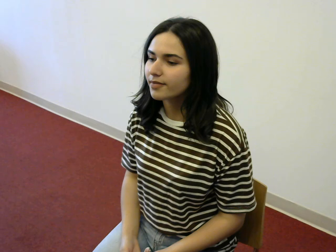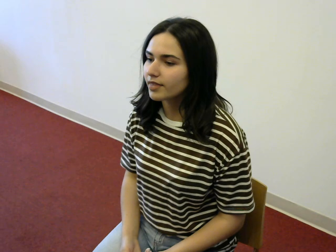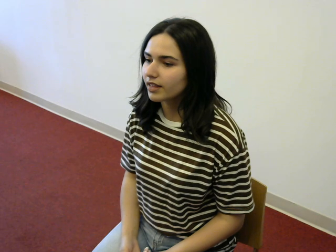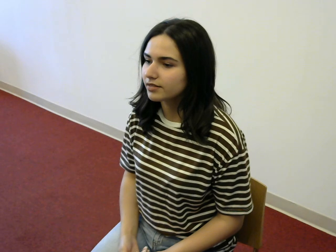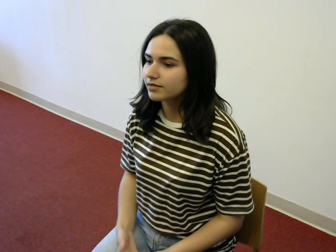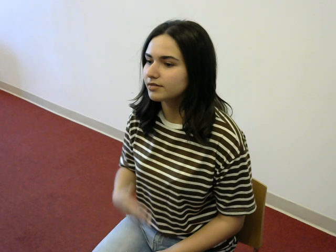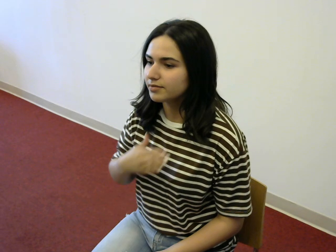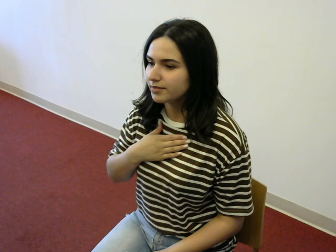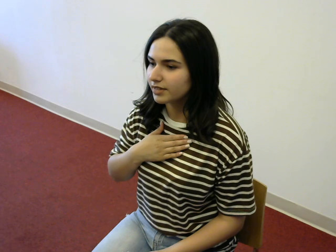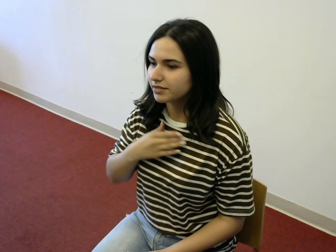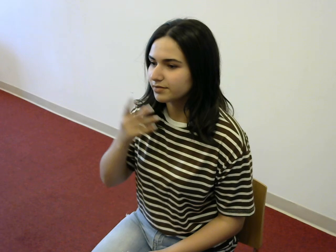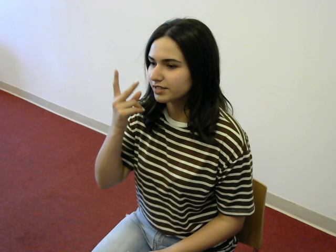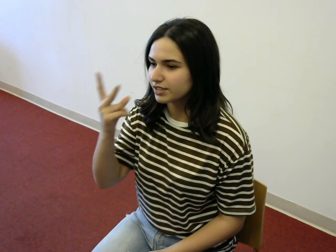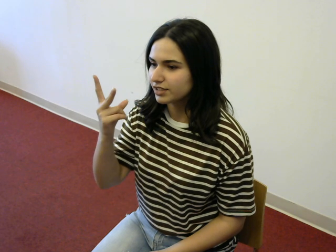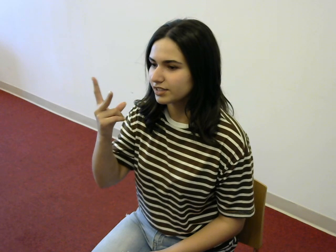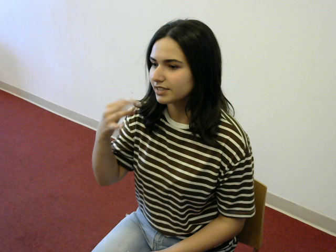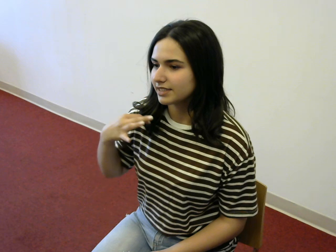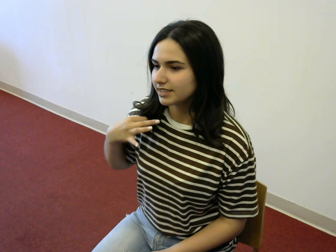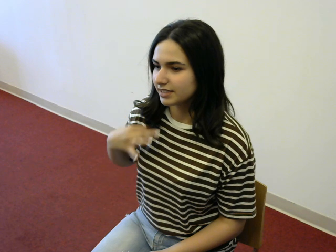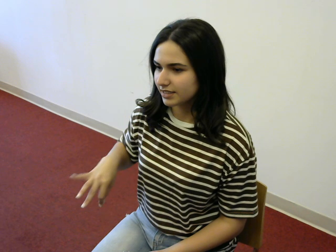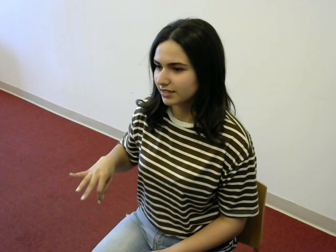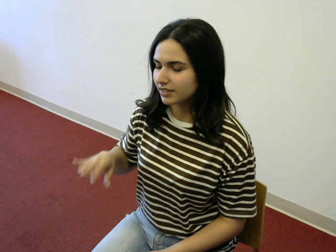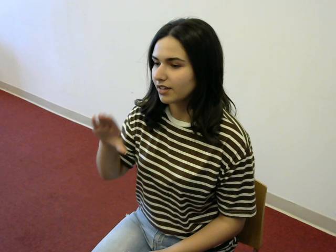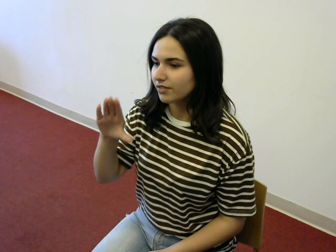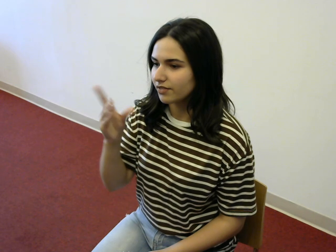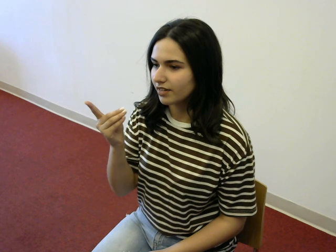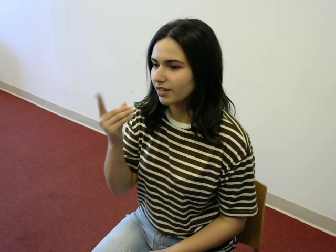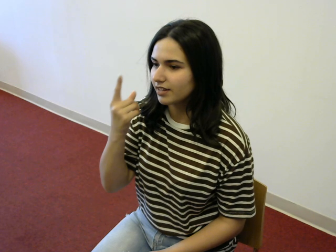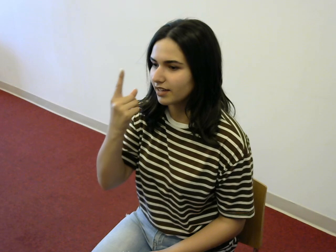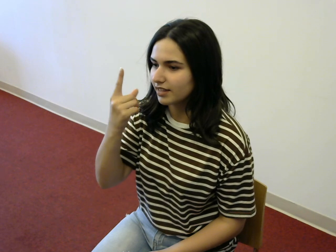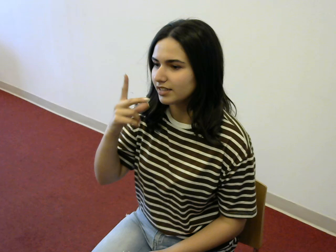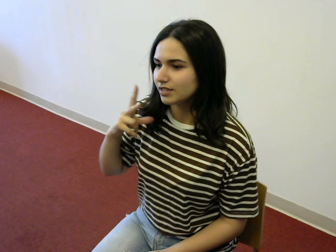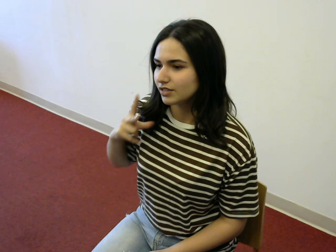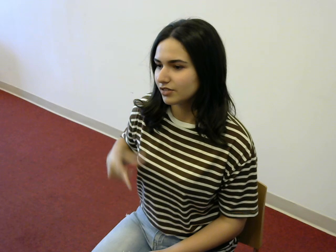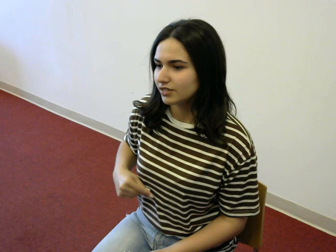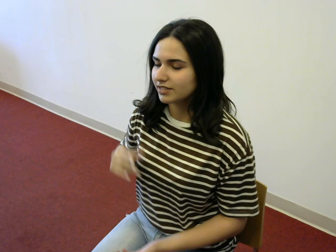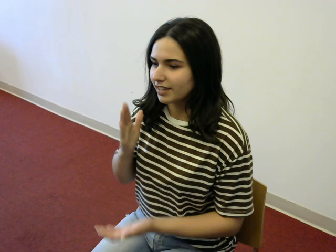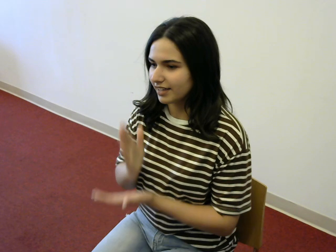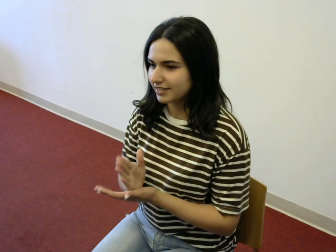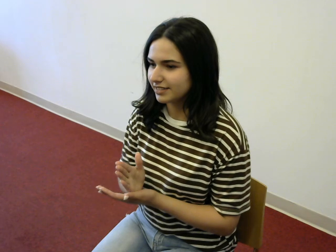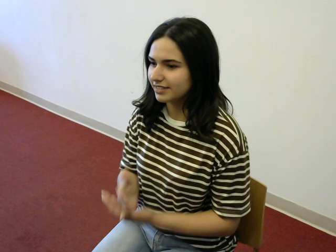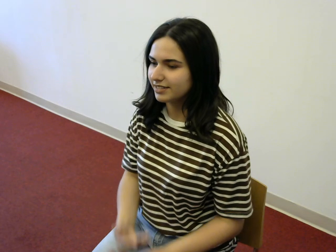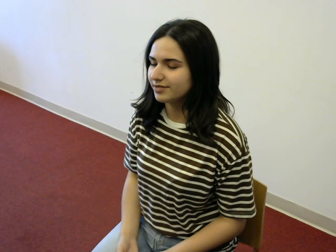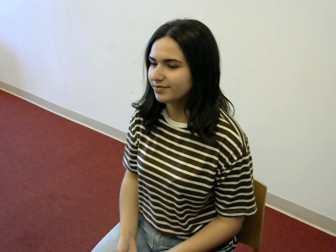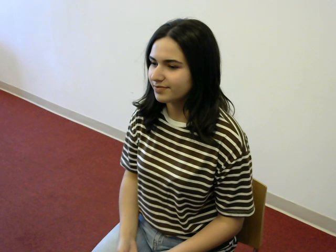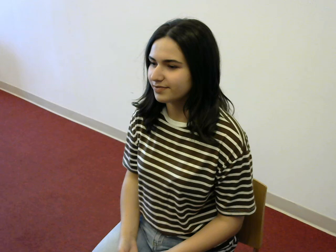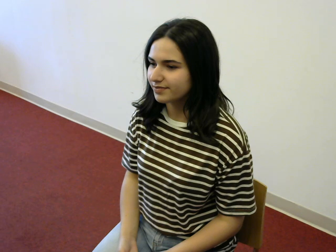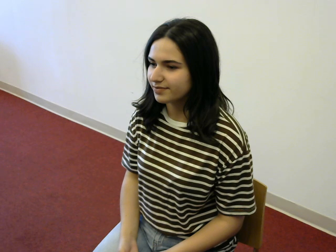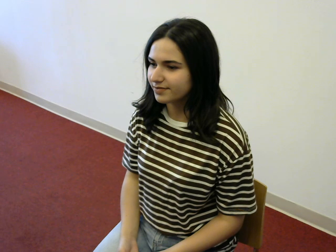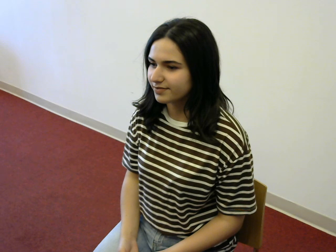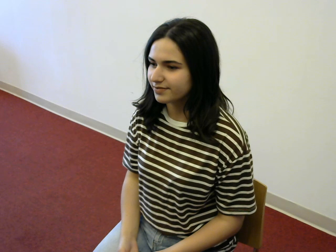Mənim 2 oğlum və 1 qızım var